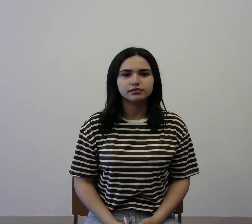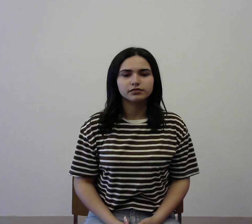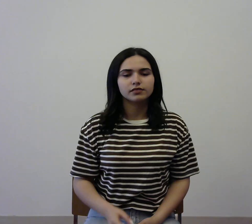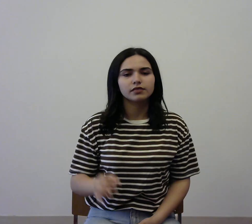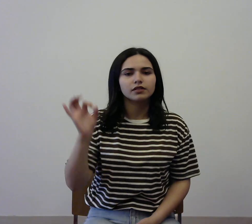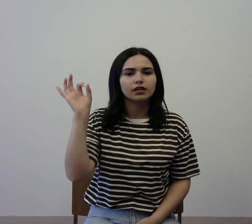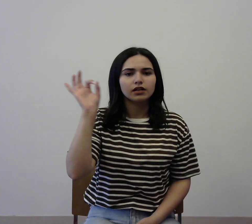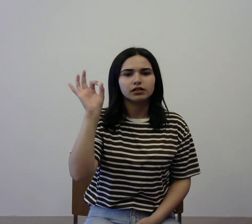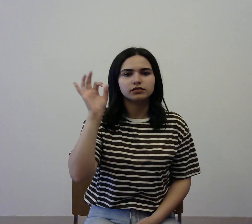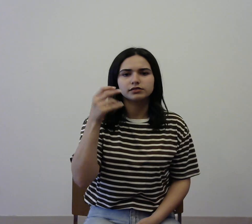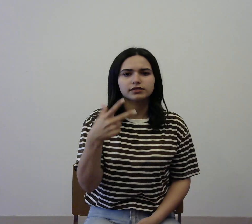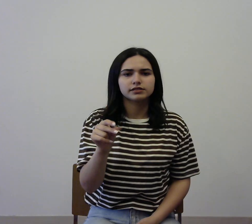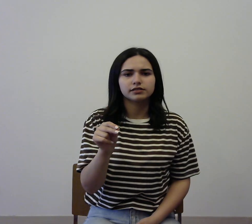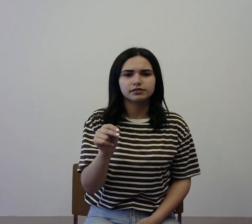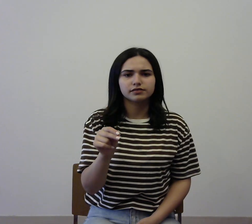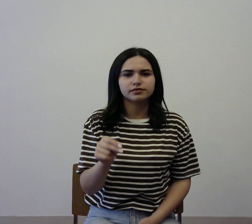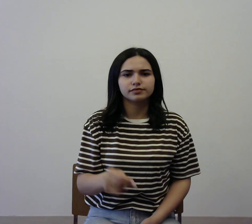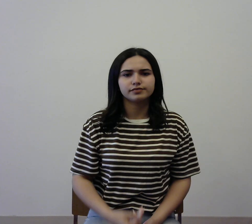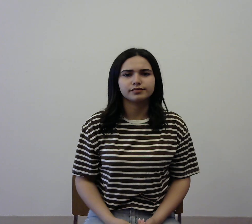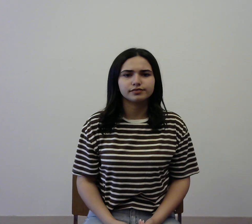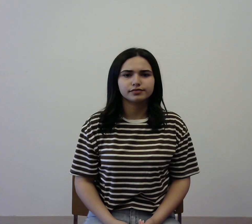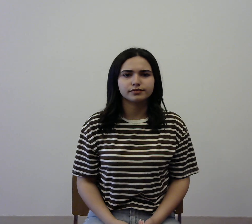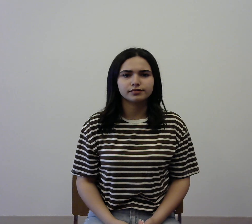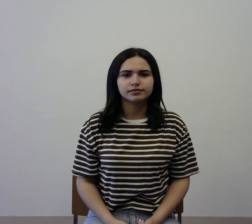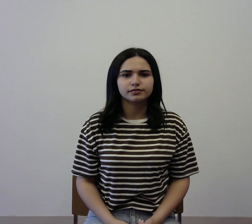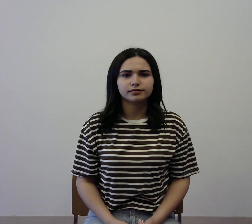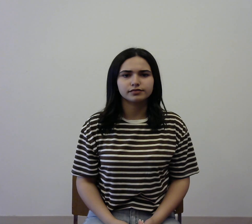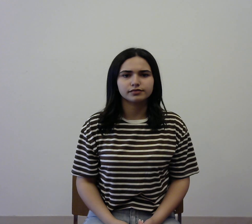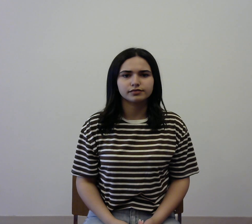Ayaqyolu hardadır?